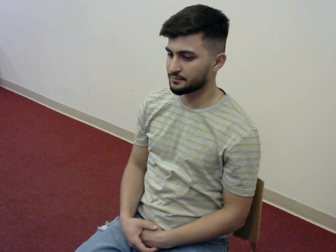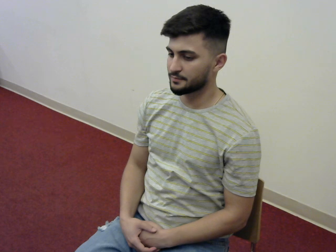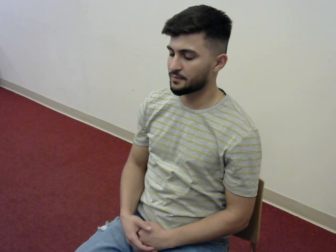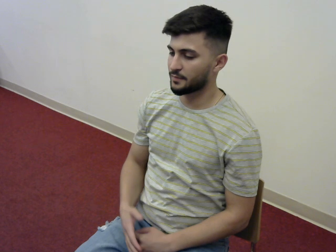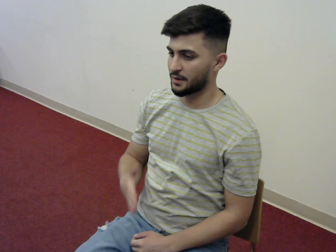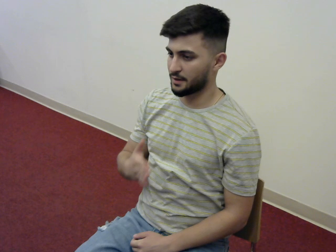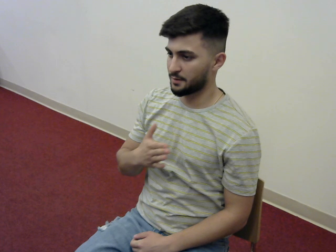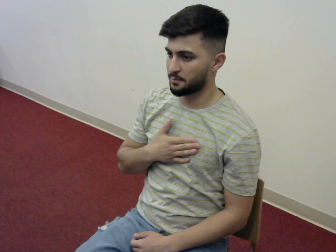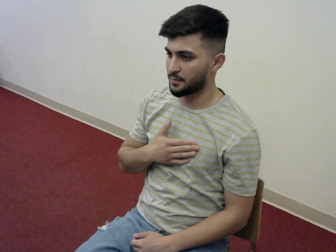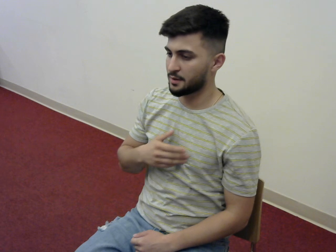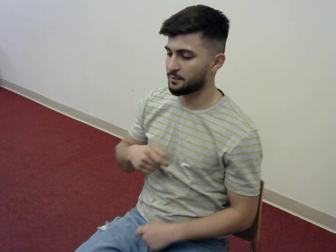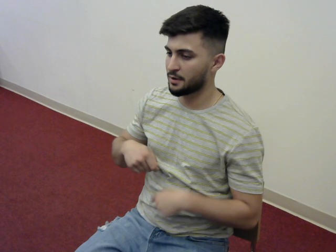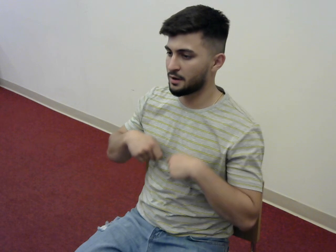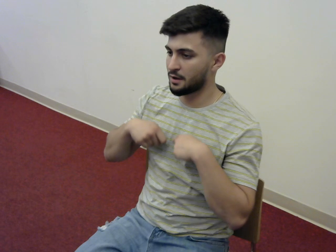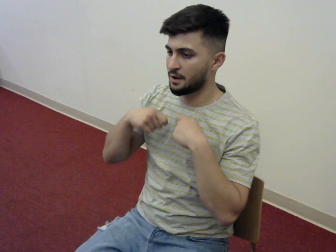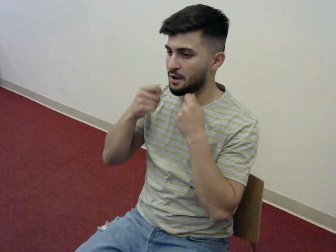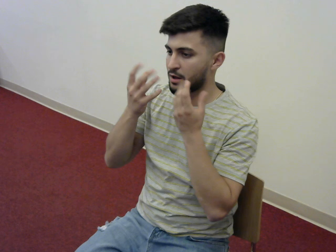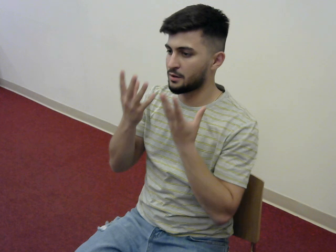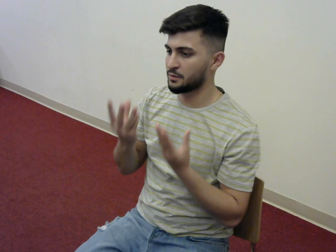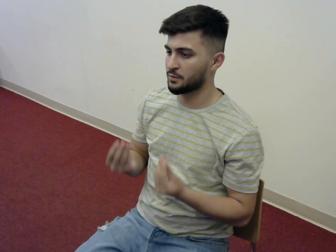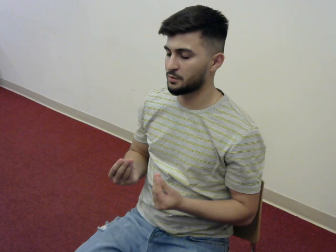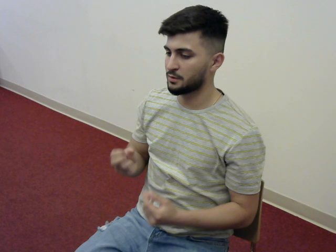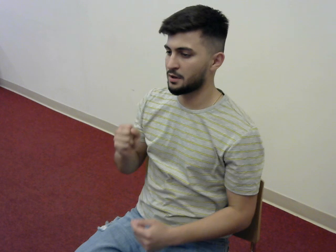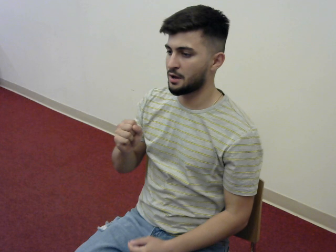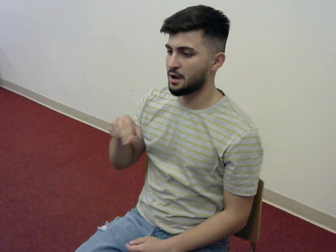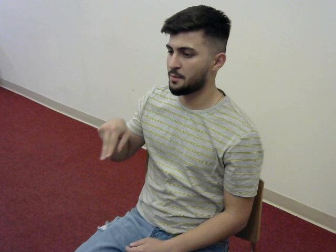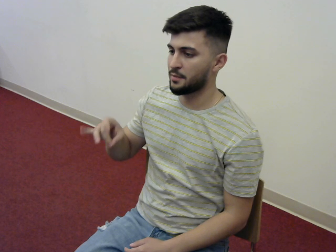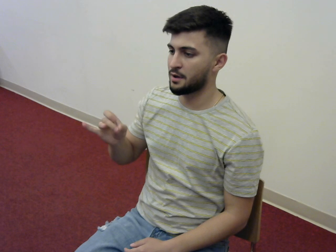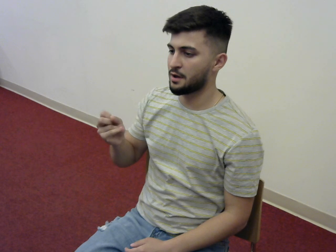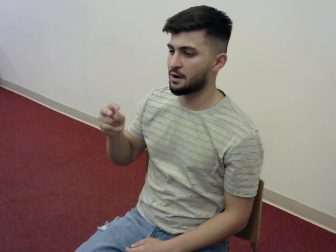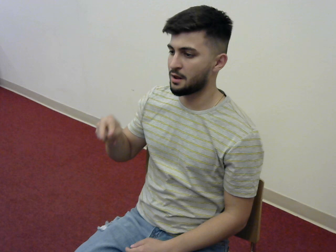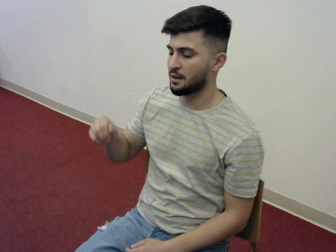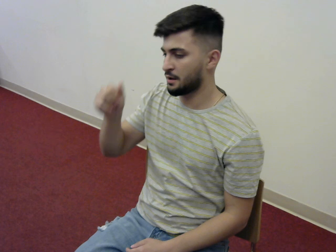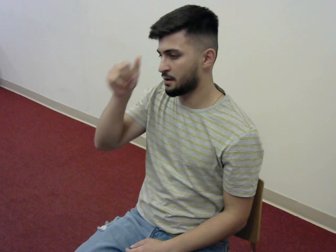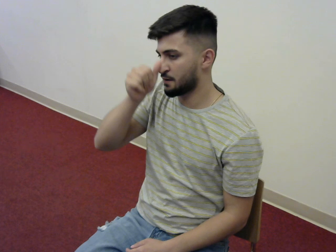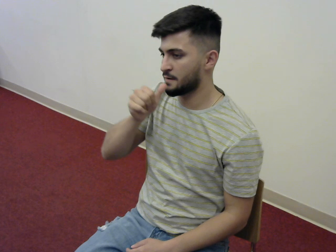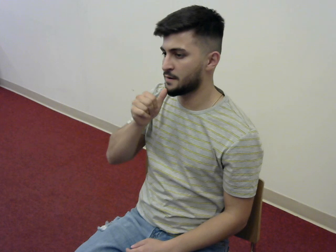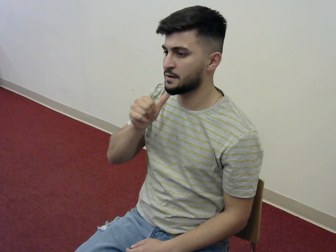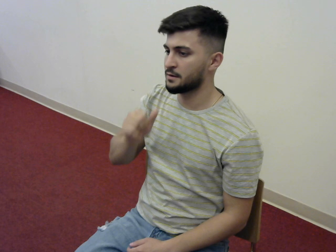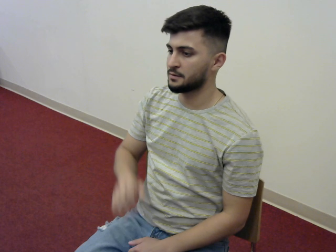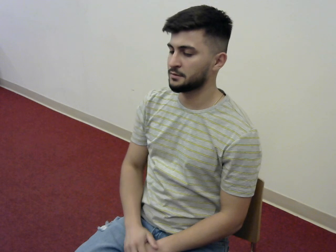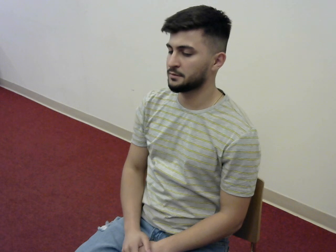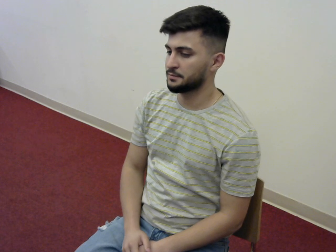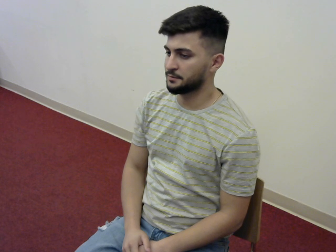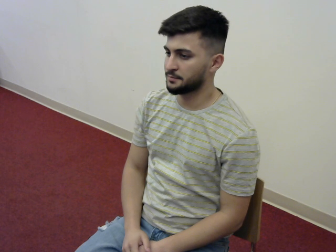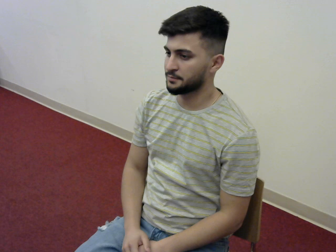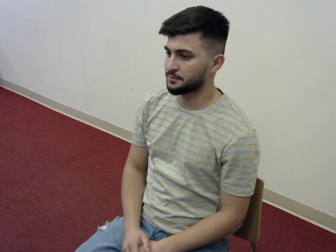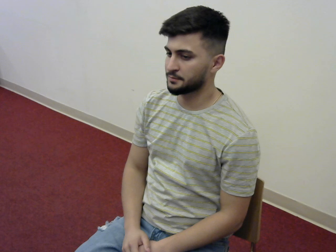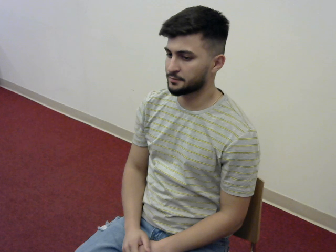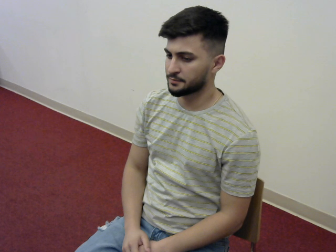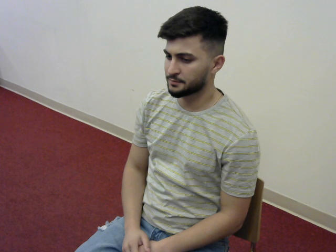Mənim ad günüm aprel ayındadır